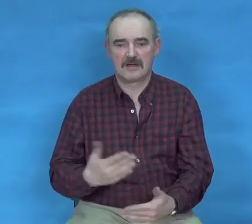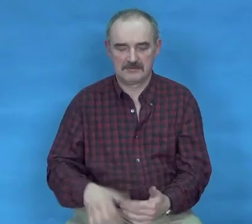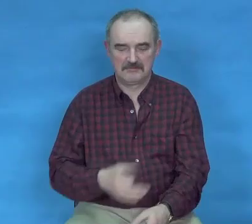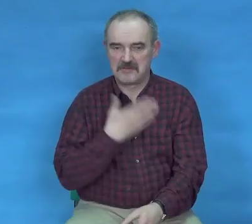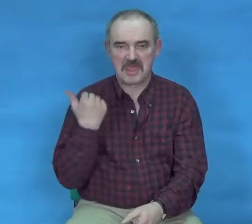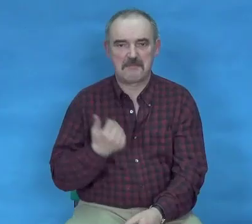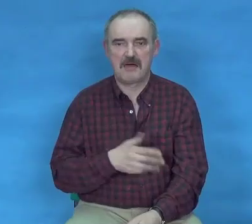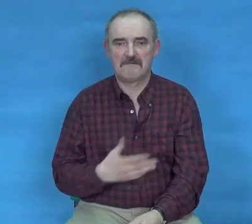Koniec, nie ma.